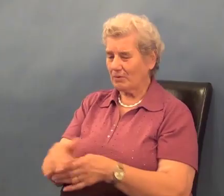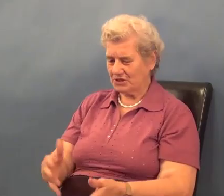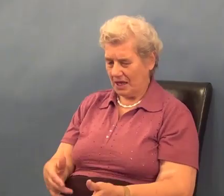Gdzie?